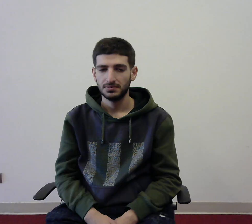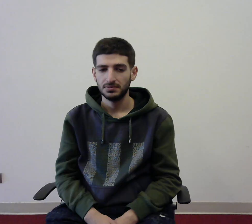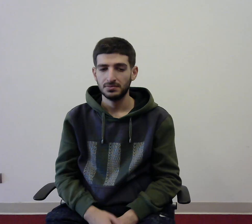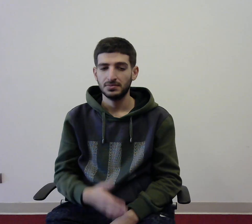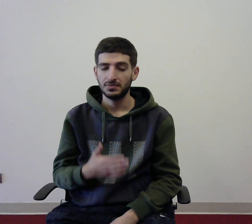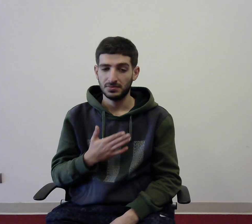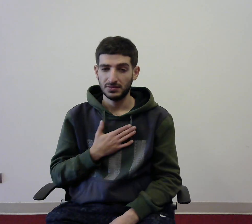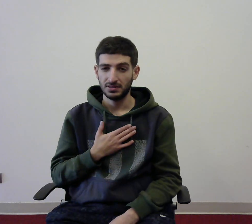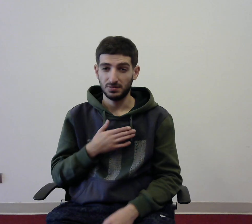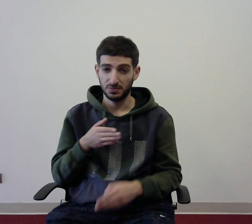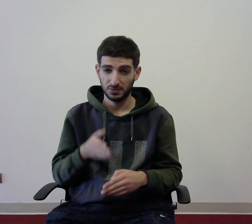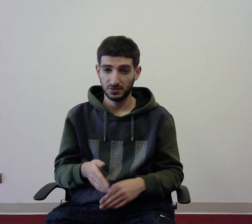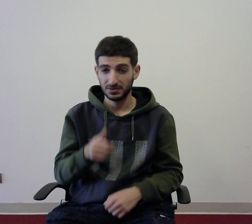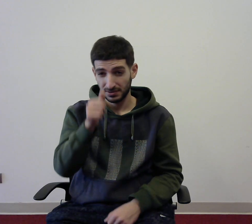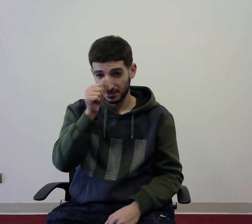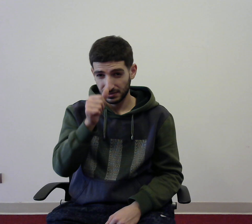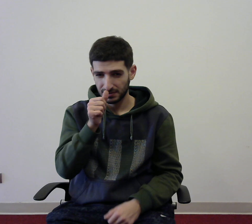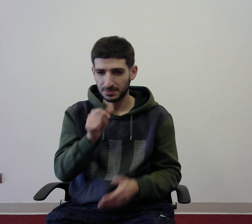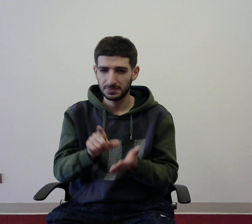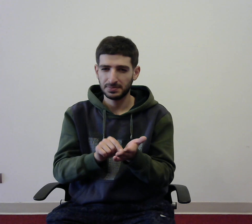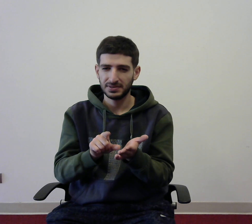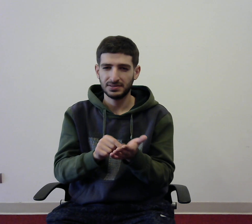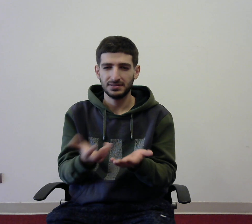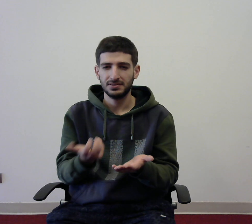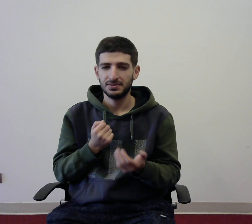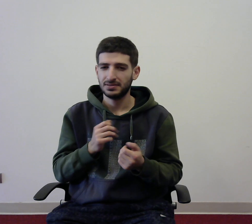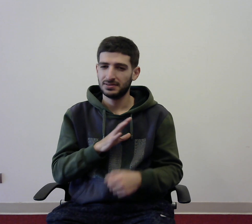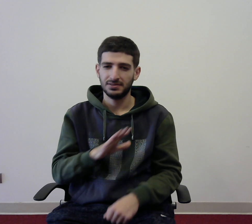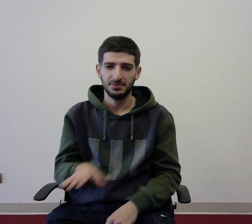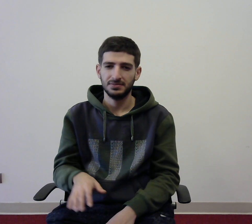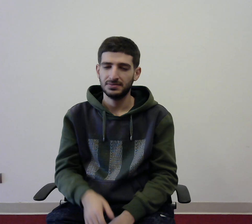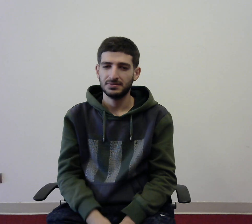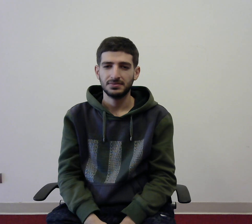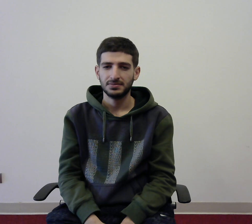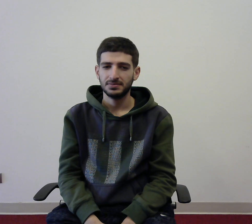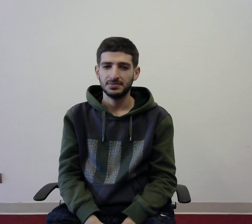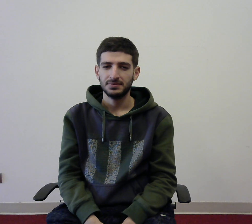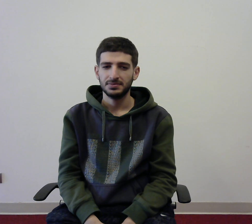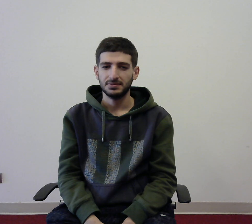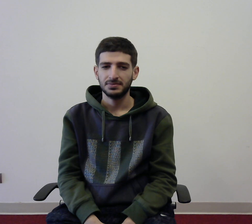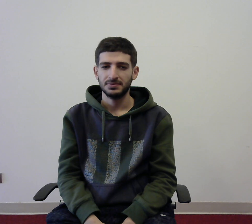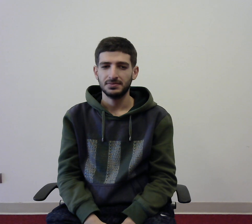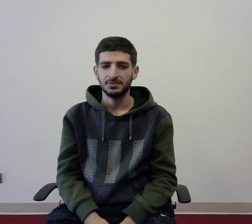Mən bu ay pensiya almamışam